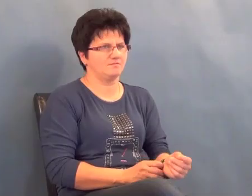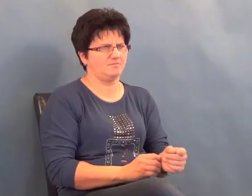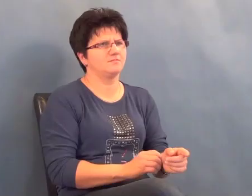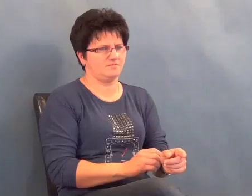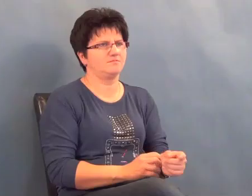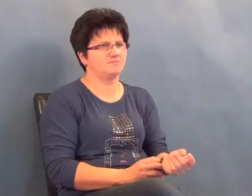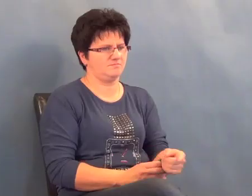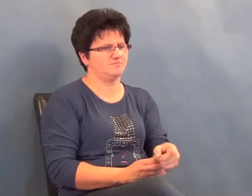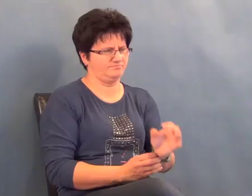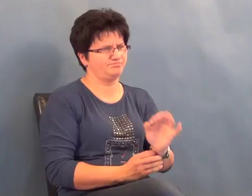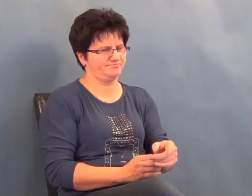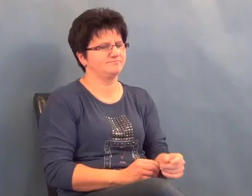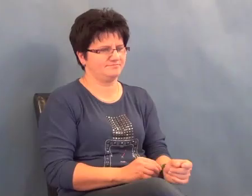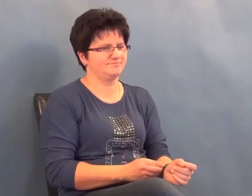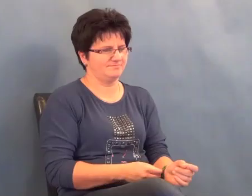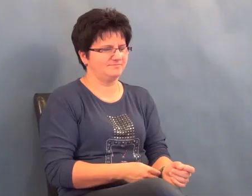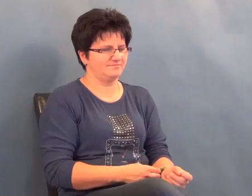Tak, dobrze mówisz.